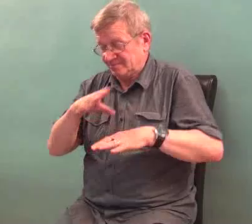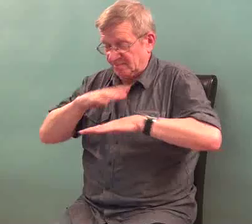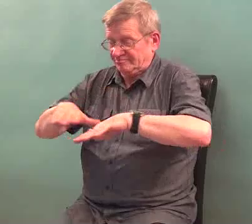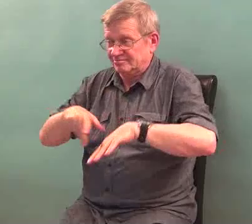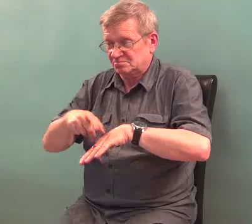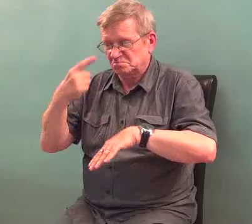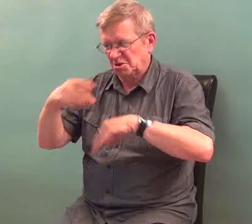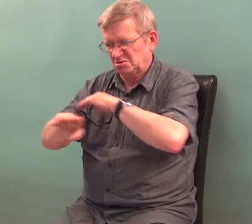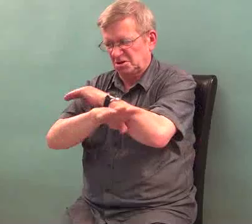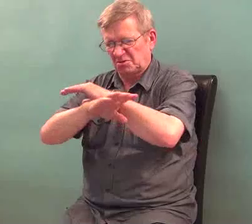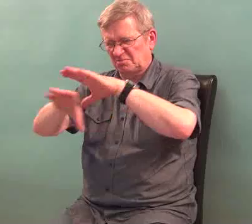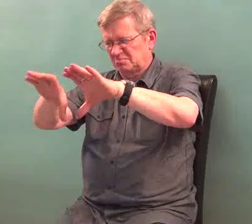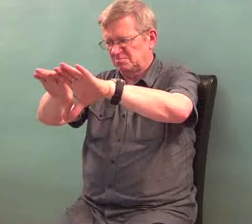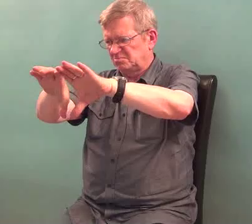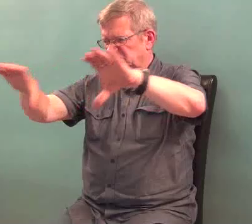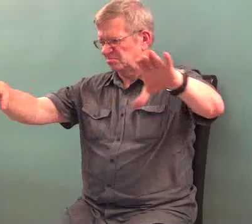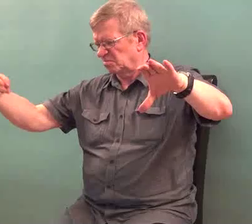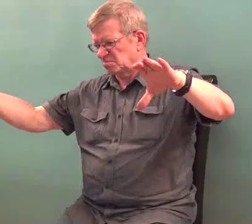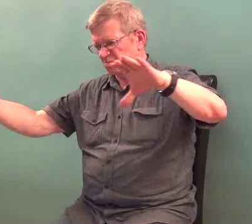Zauważyli leżący pusty pień drzewa.